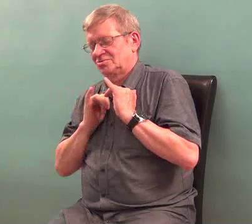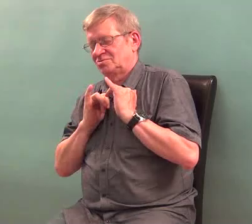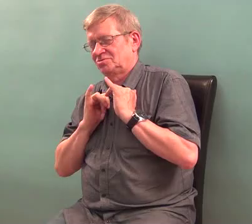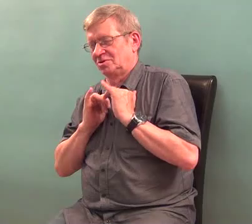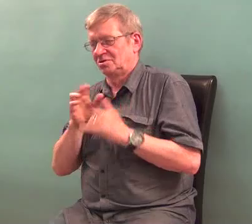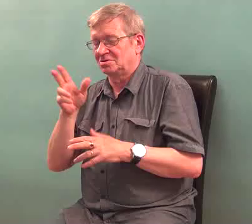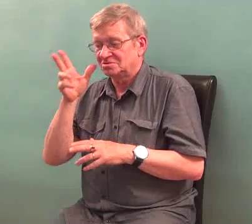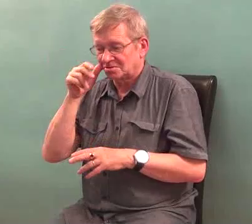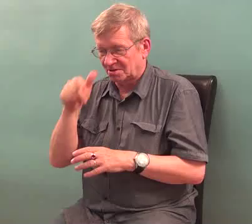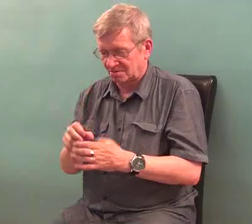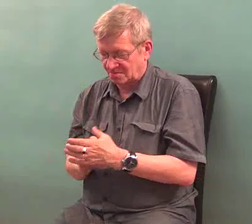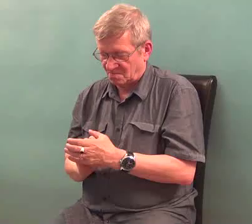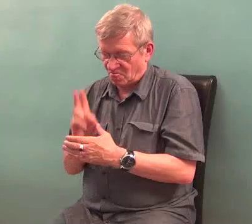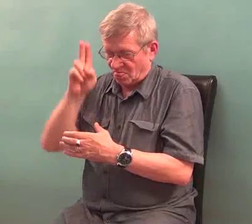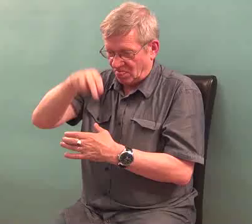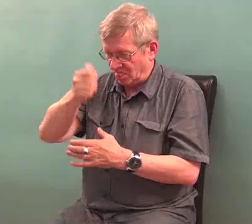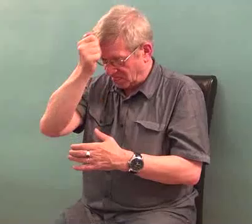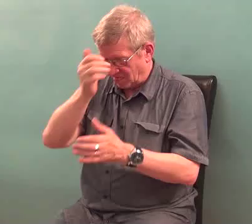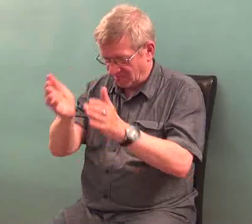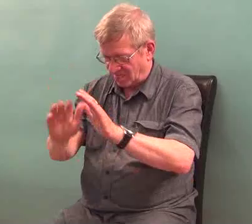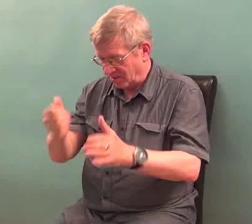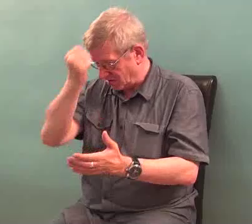Żaba wyskoczyła ze szklanego słoja.